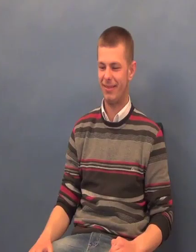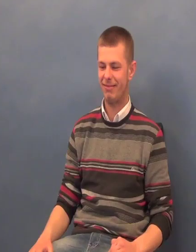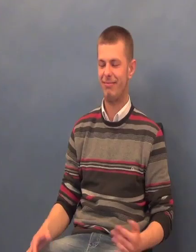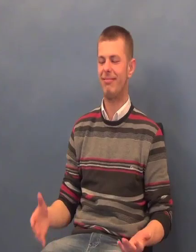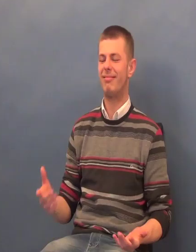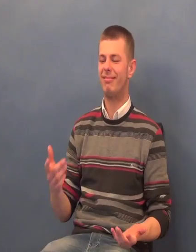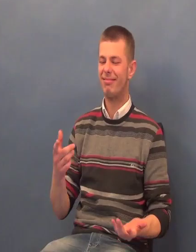Aha.